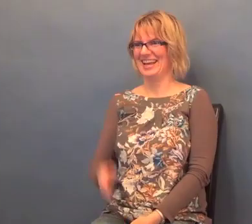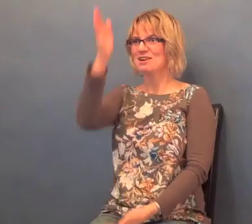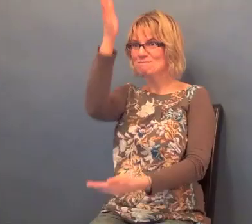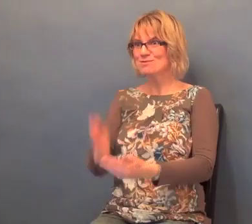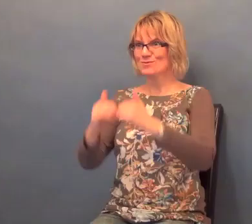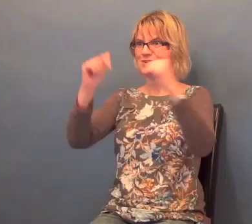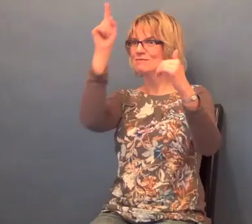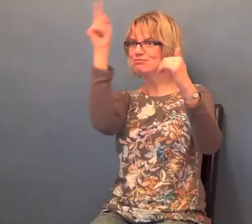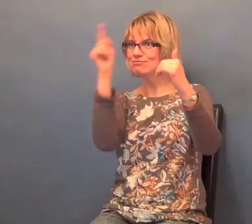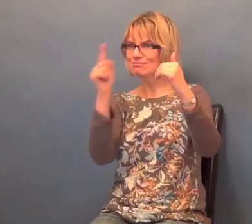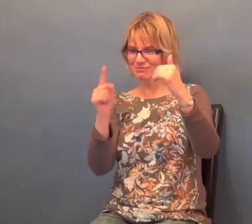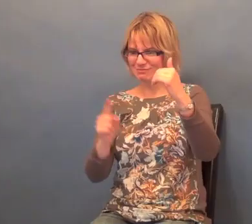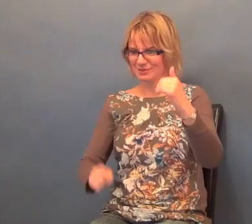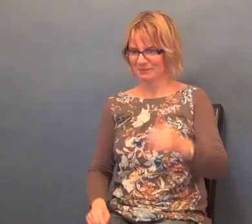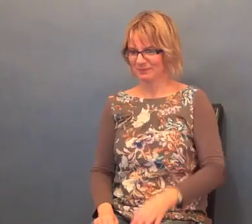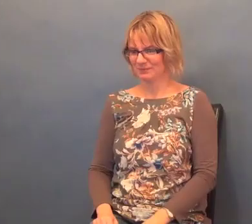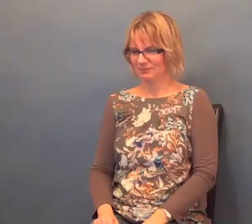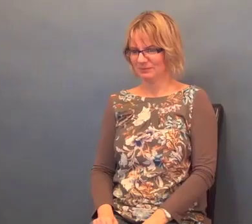Pionowa, z zakrzywioną linią przechodzącą przez środek.